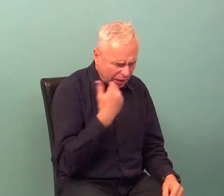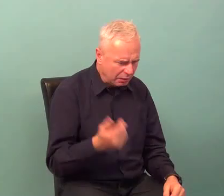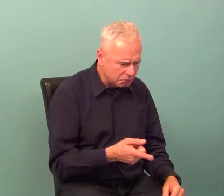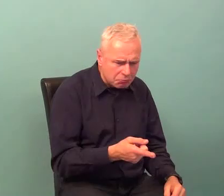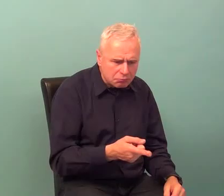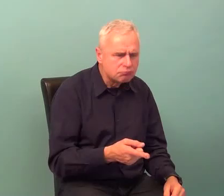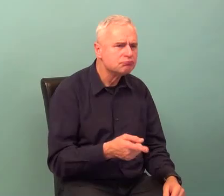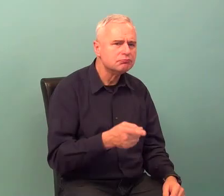Dziwne, zastanawiające.